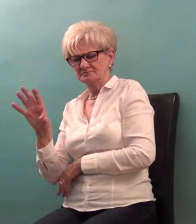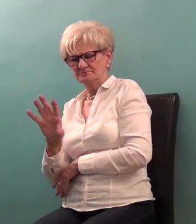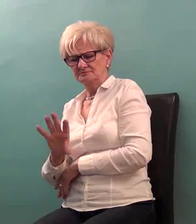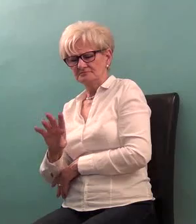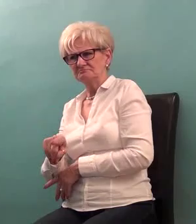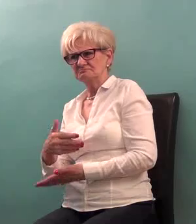Dlaczego on tam stoi.